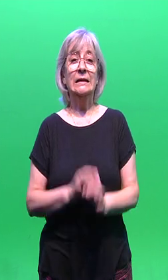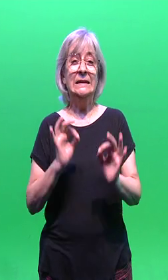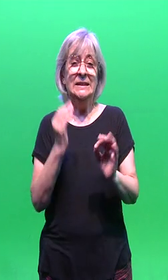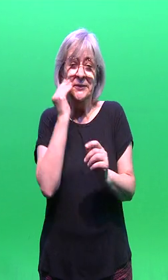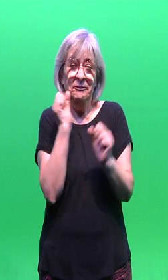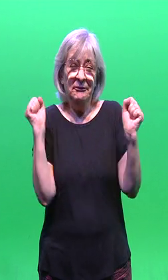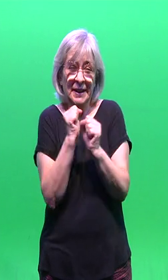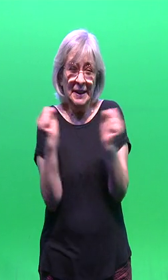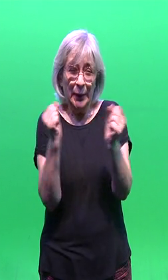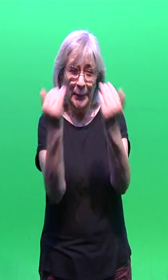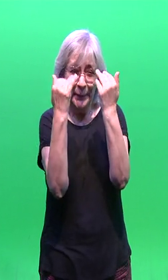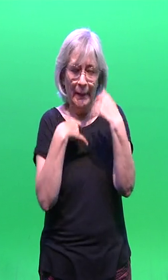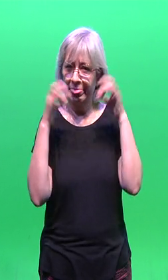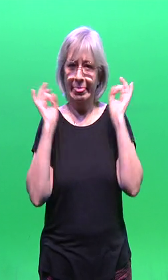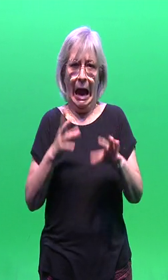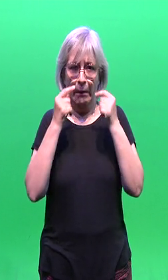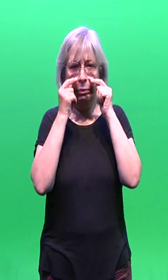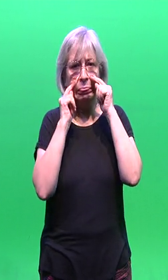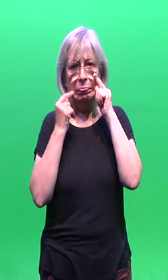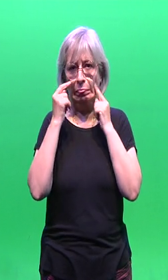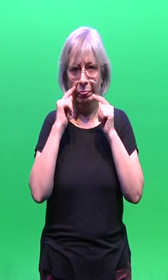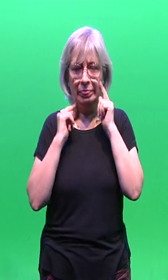Si fa fred i em ve l'aire a la cara, em ploren els ulls fàcilment.